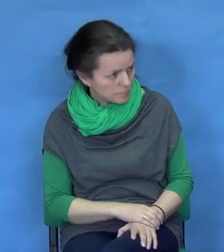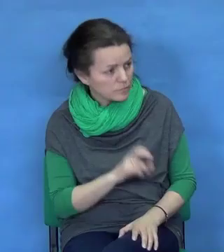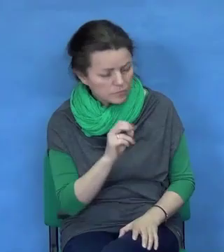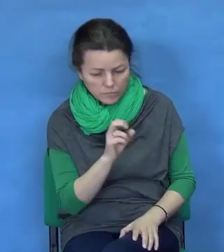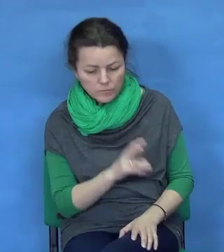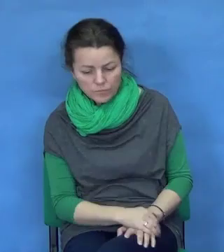Tak.